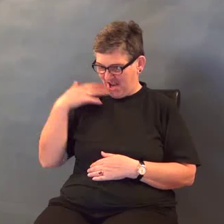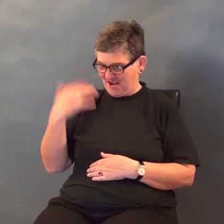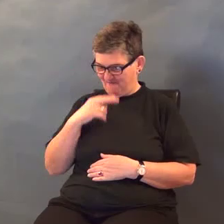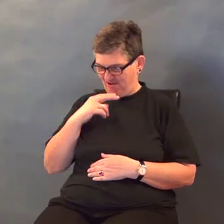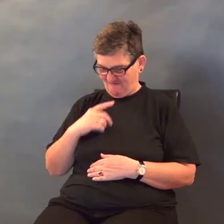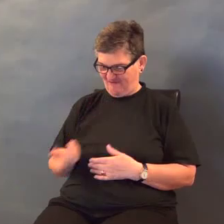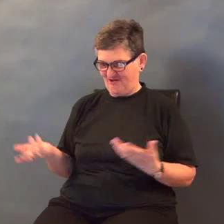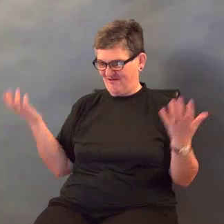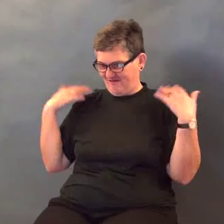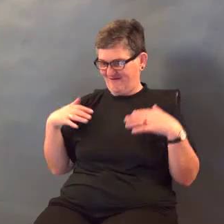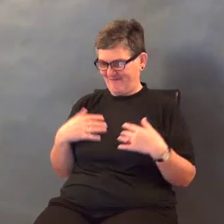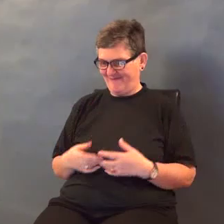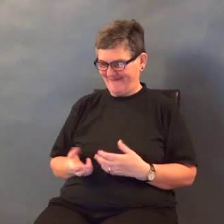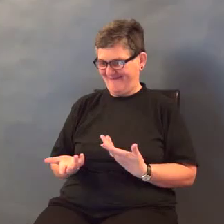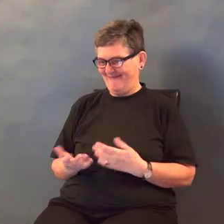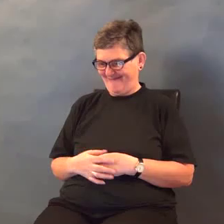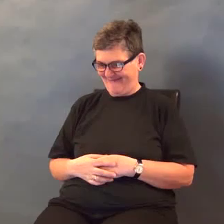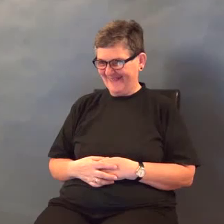Nie wolno się kąpać w gorącej wodzie.